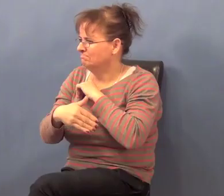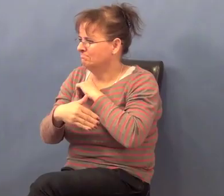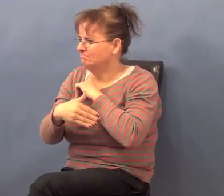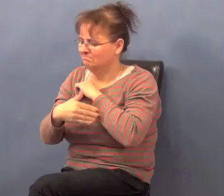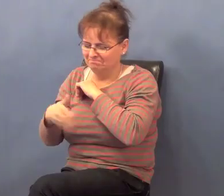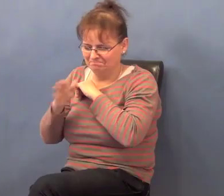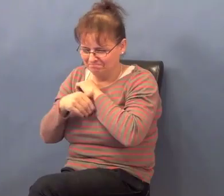Powtórz.